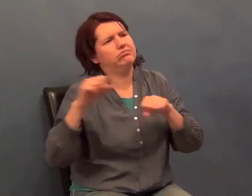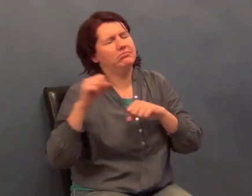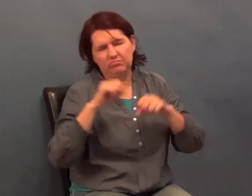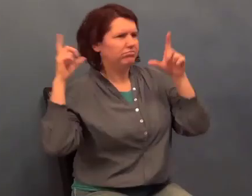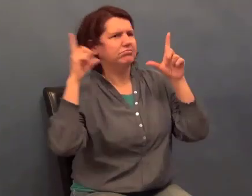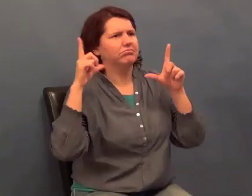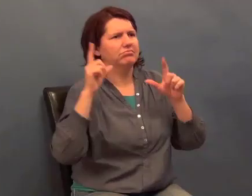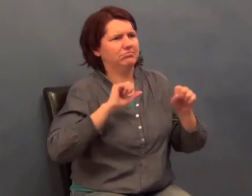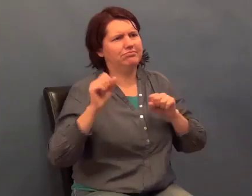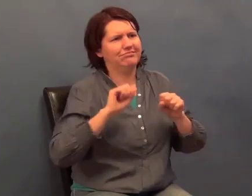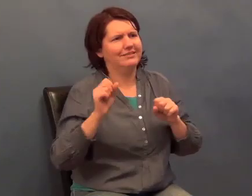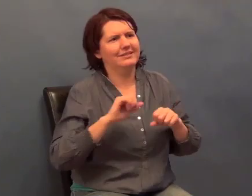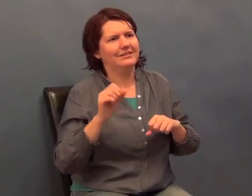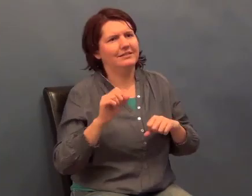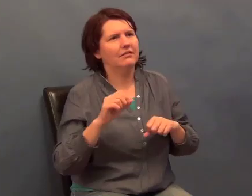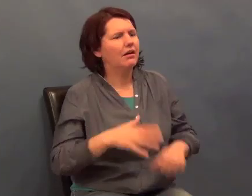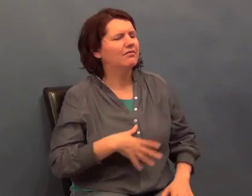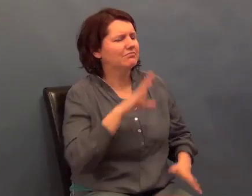Myszka Miki budzi się. Zegar dzwoni.